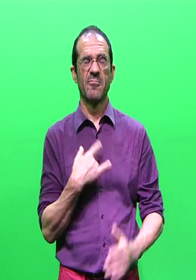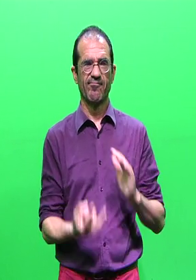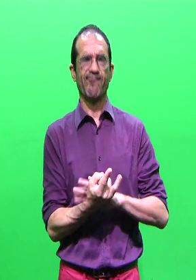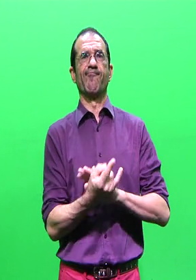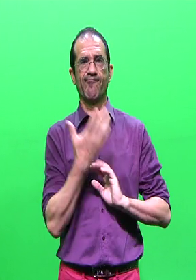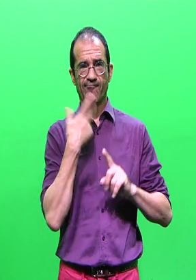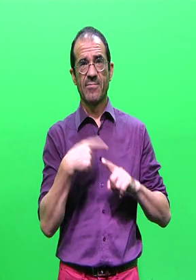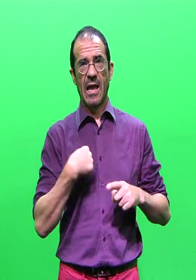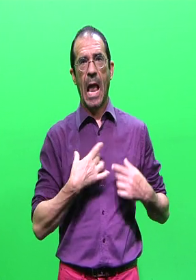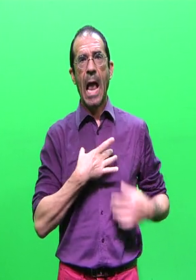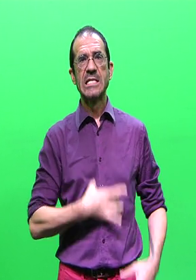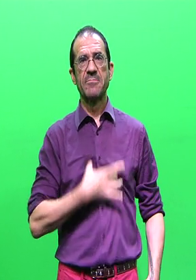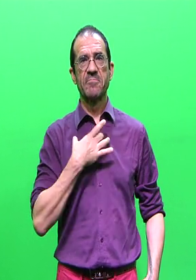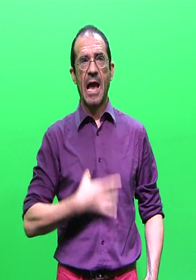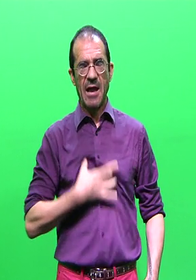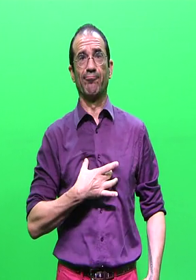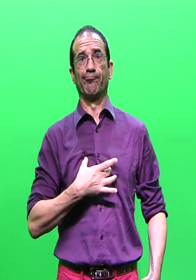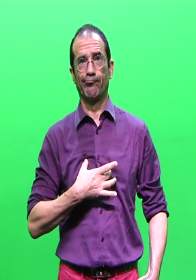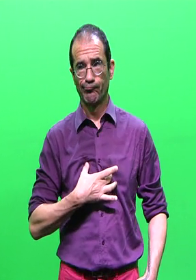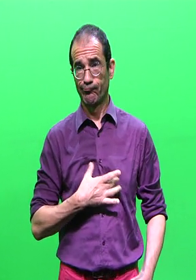Sí, m'ha aparegut asma.